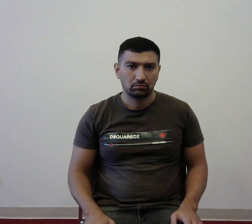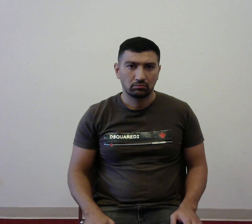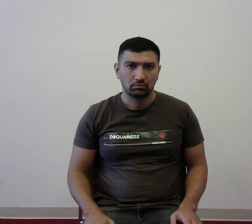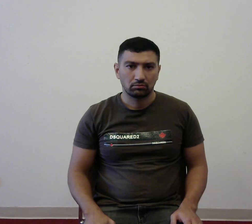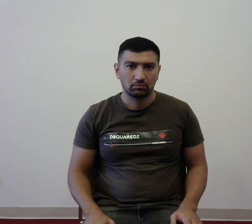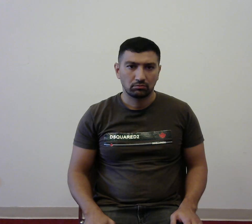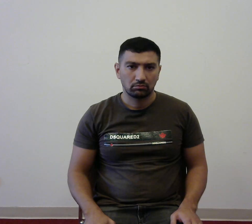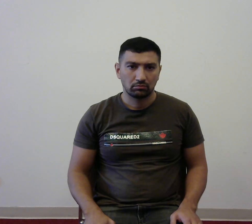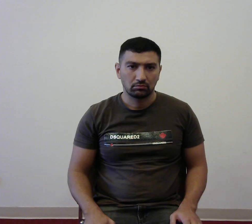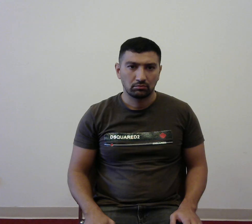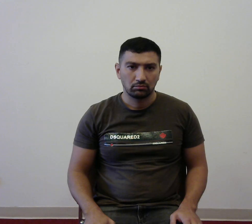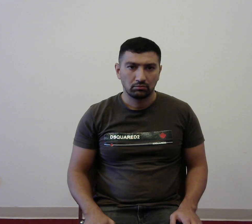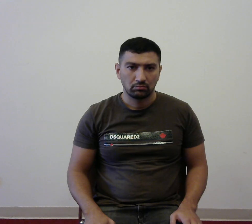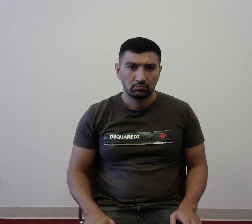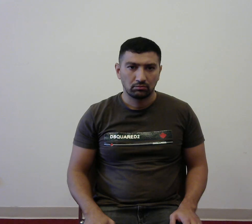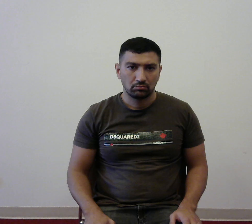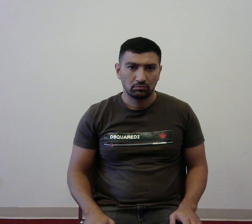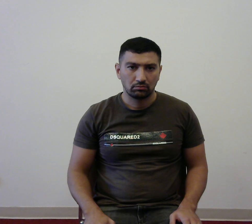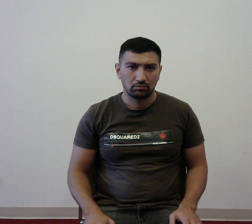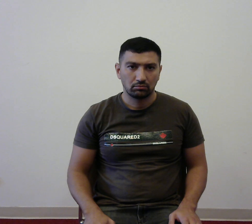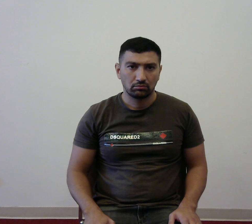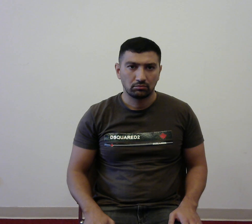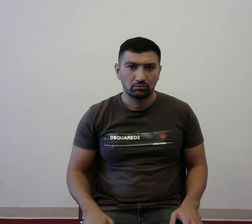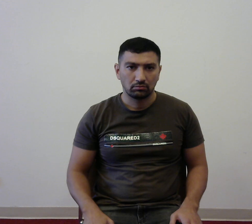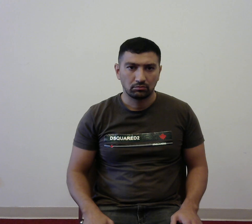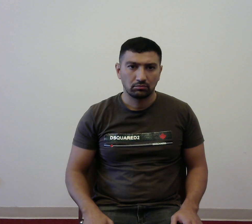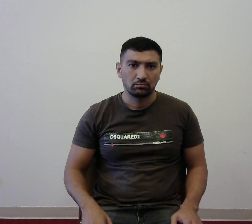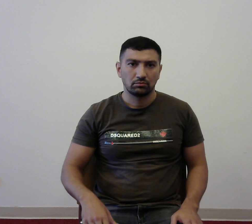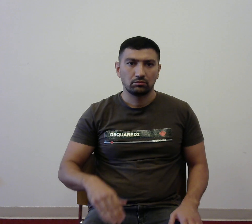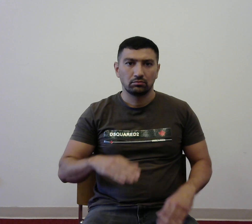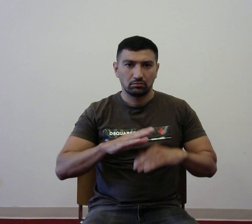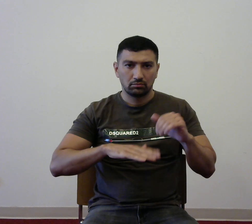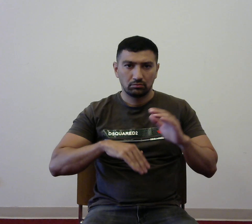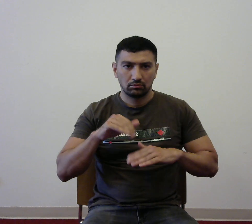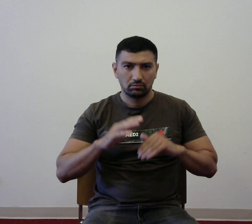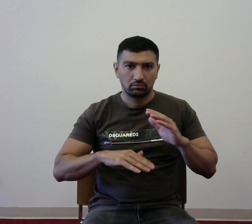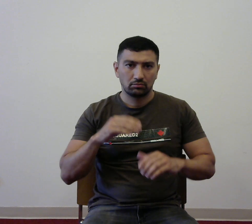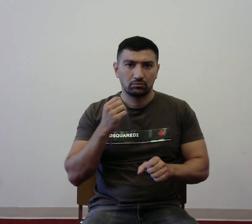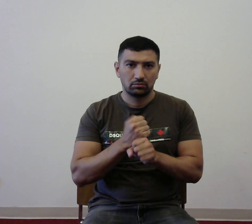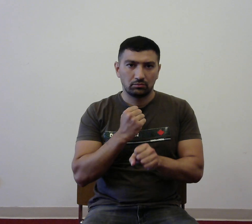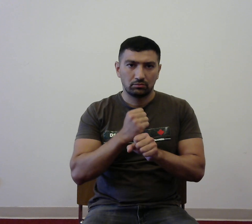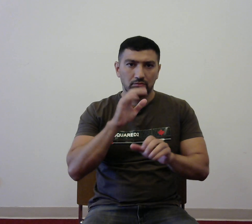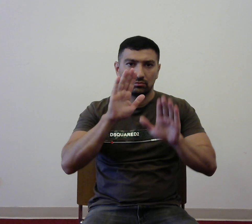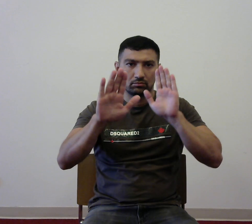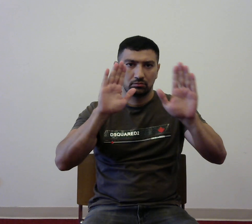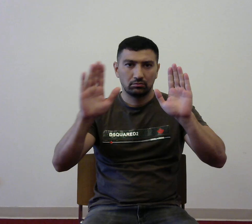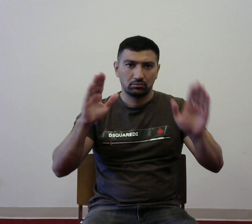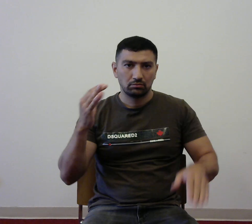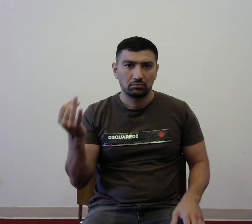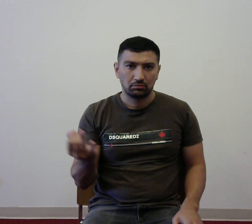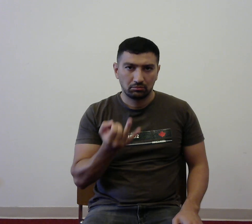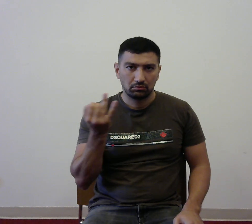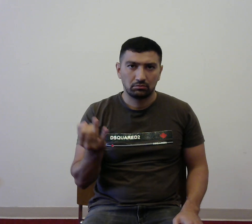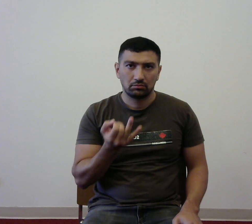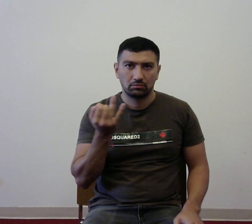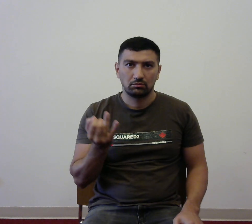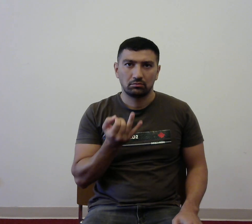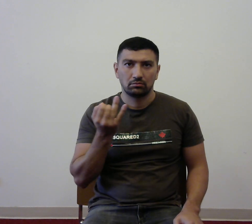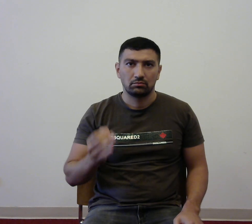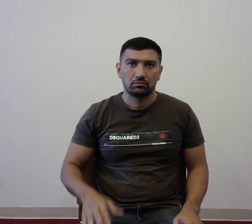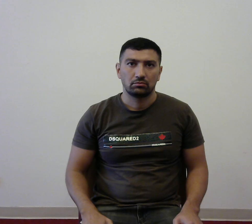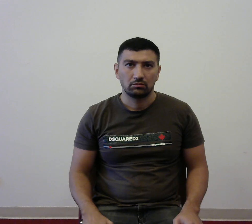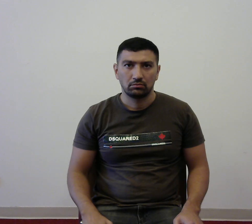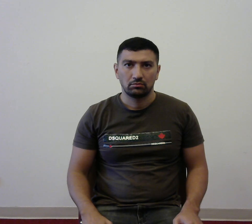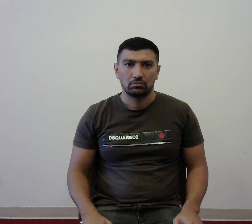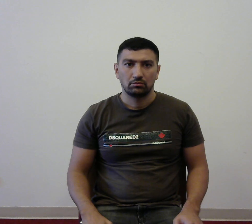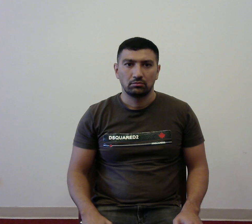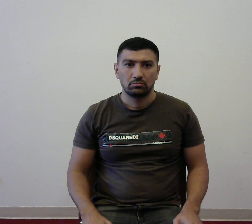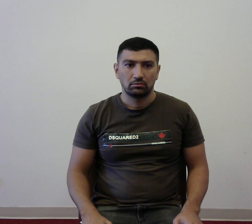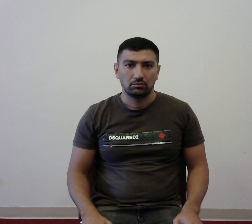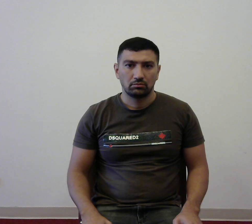Əl işləri sərgisi maraqlı idi